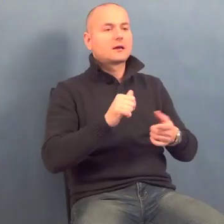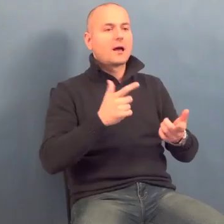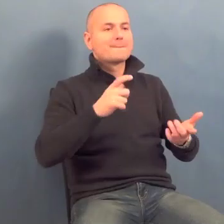Jak zamigać?